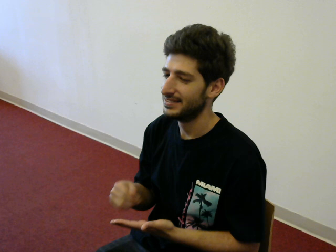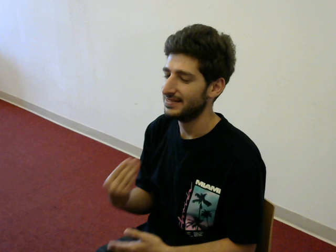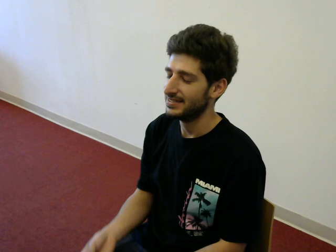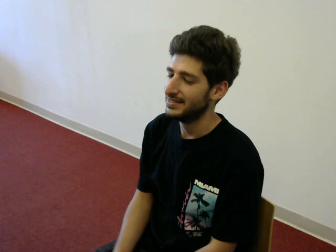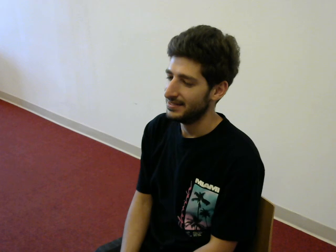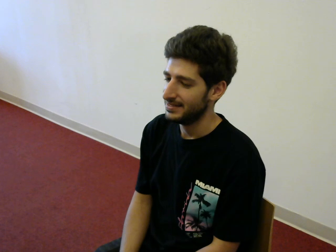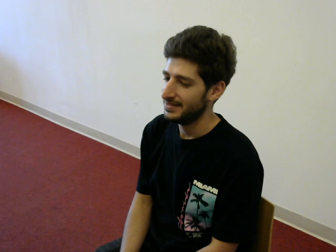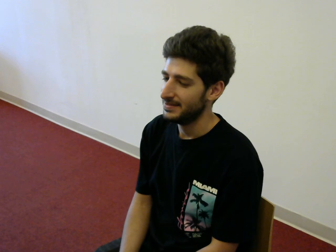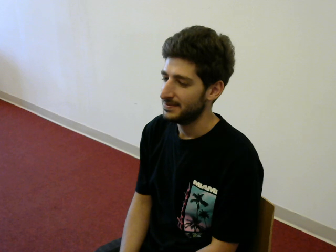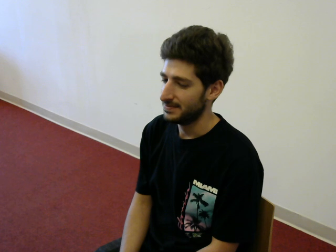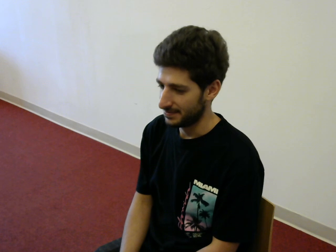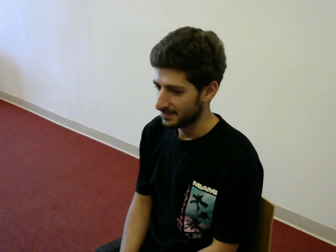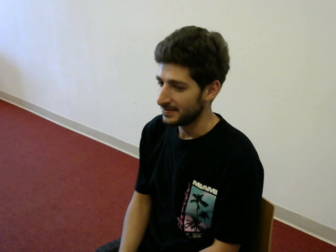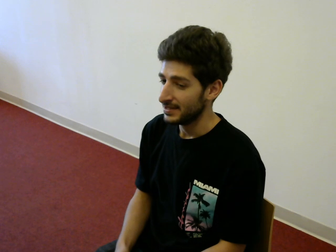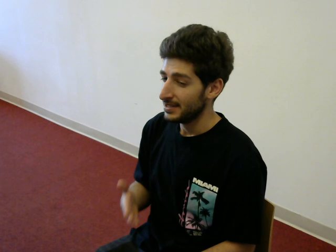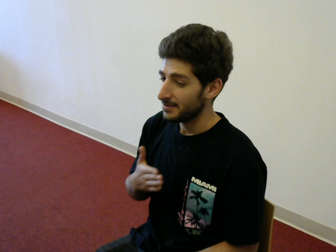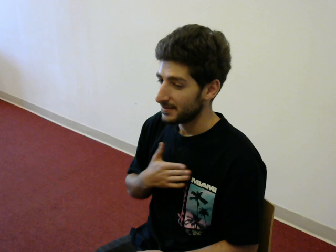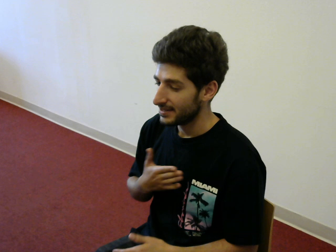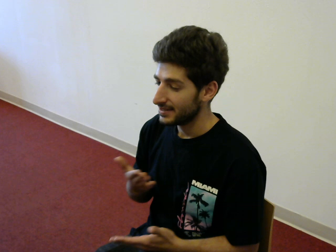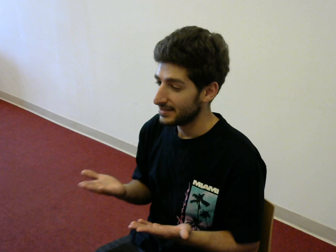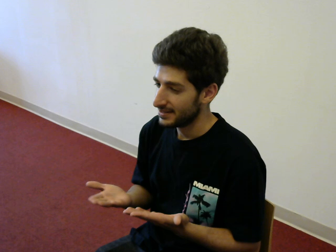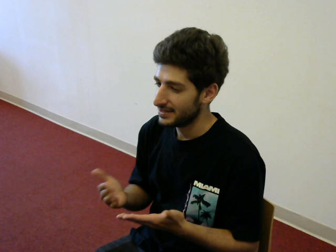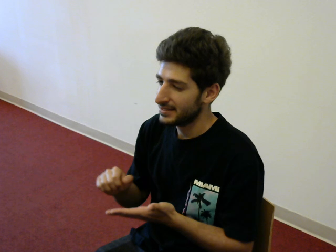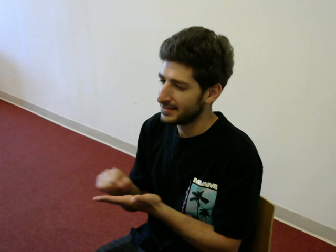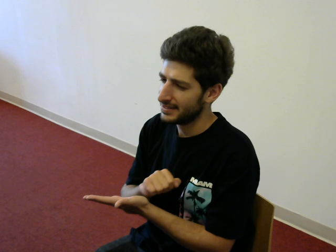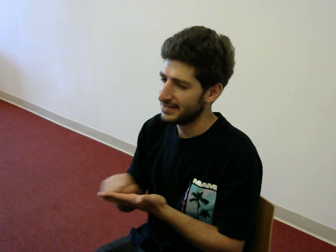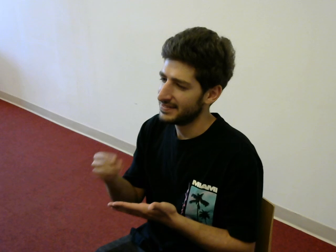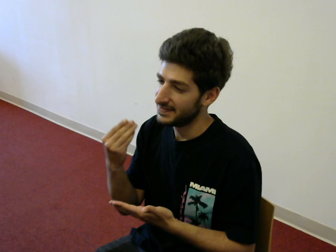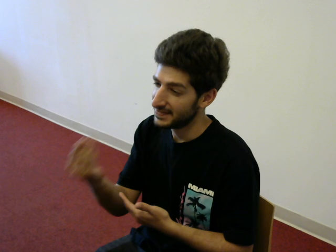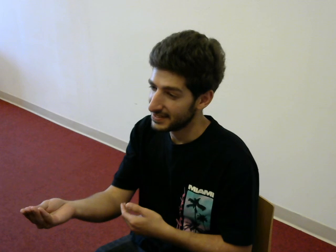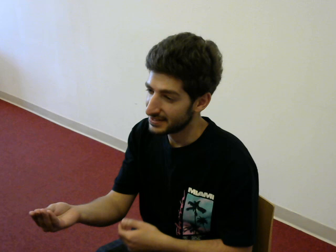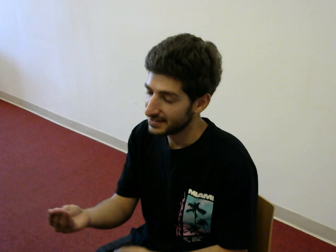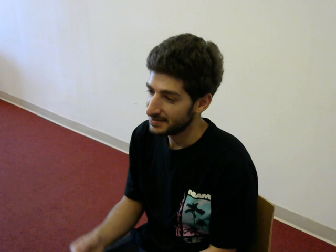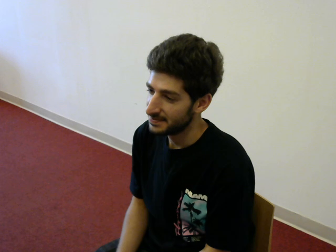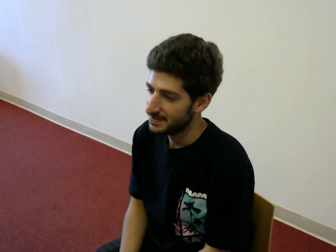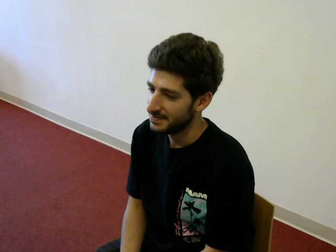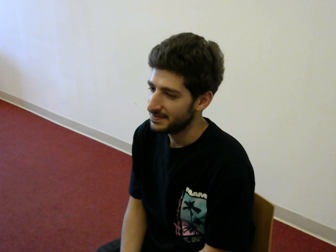Mən hansı sənədləri verməliyəm?